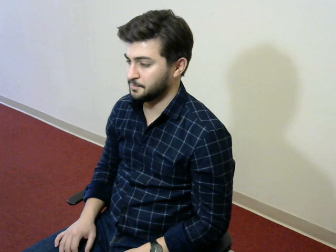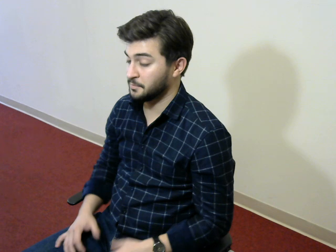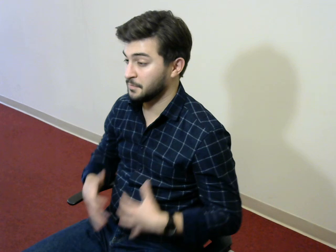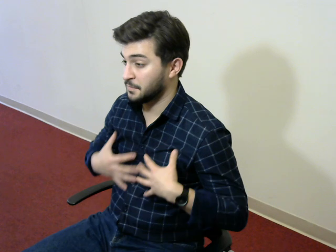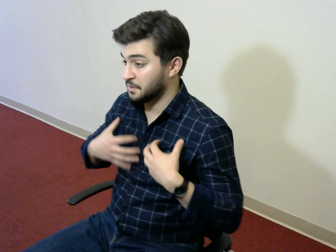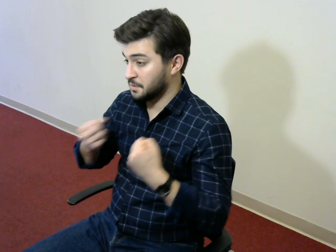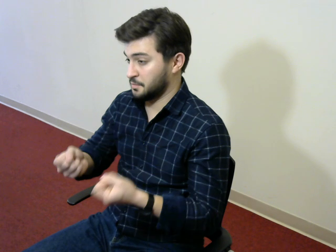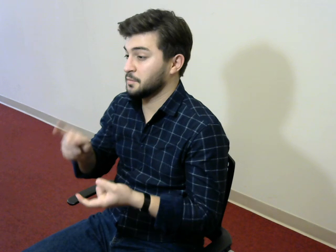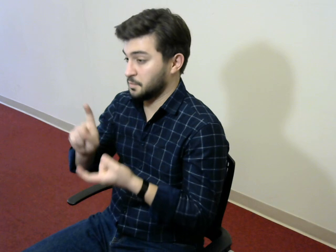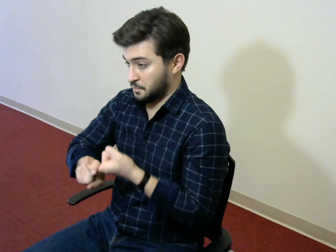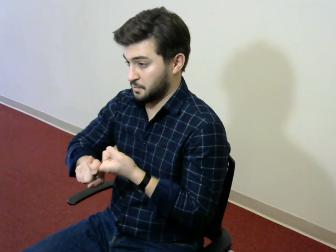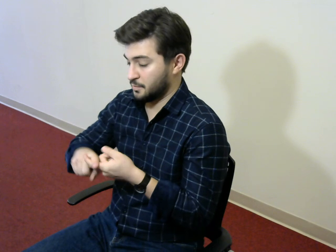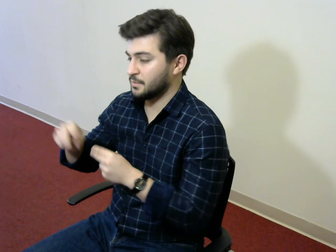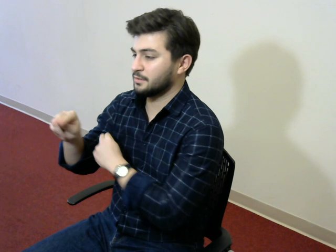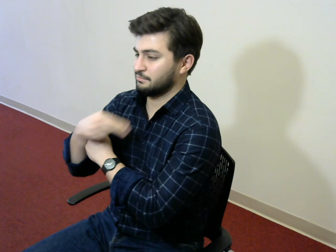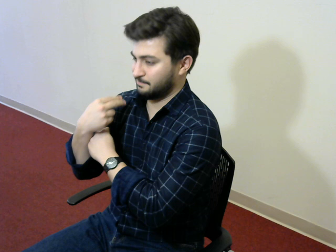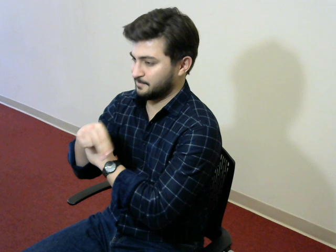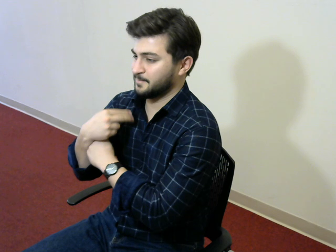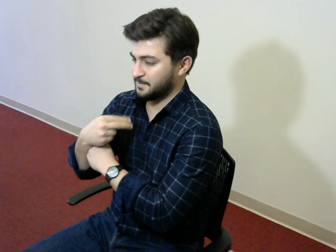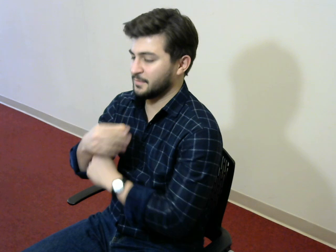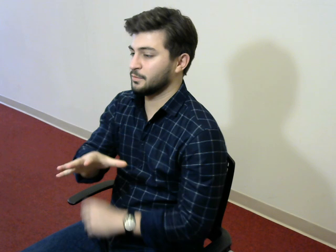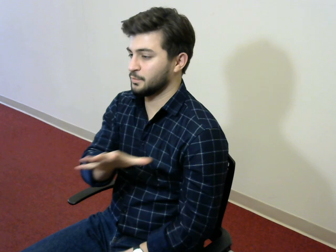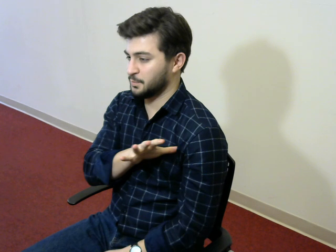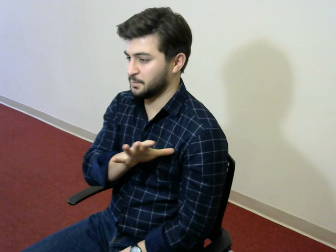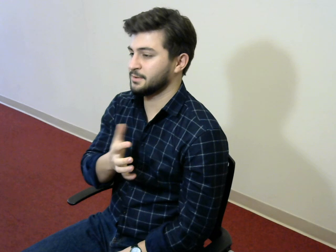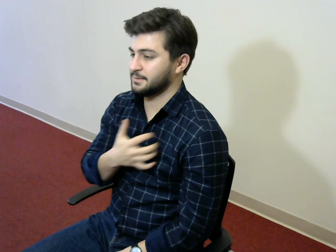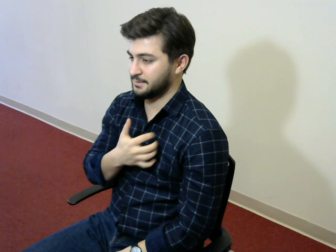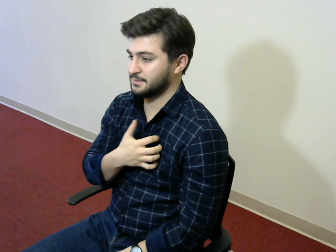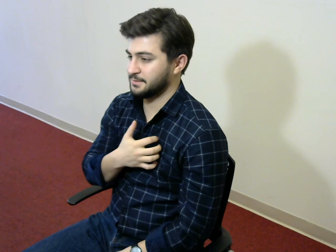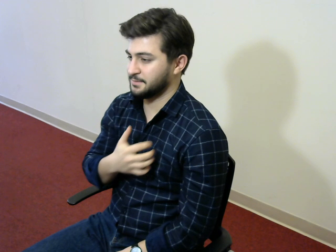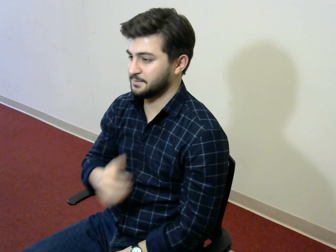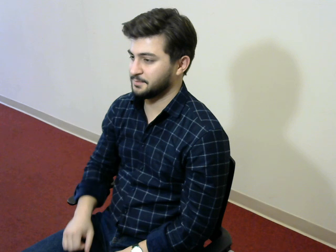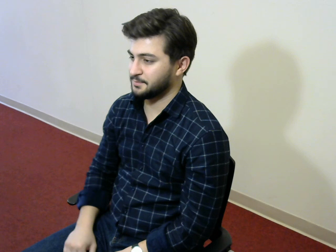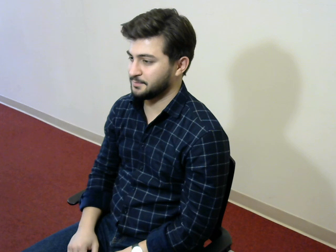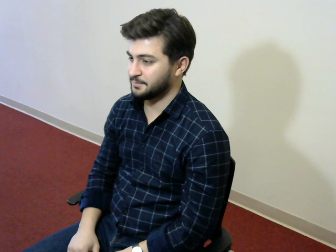Sağlamlığımla bağlı müalicə olmaq istəyirəm